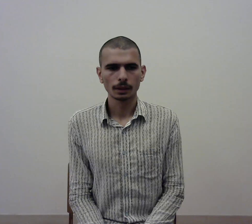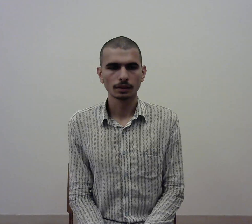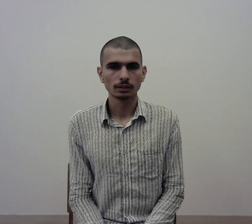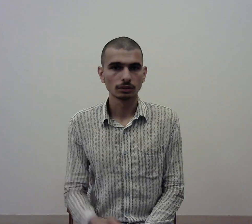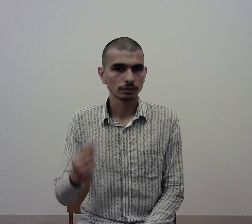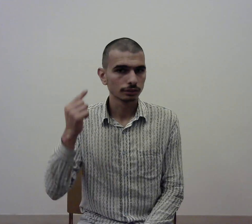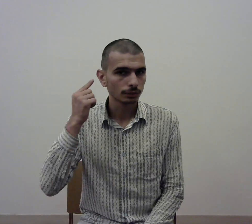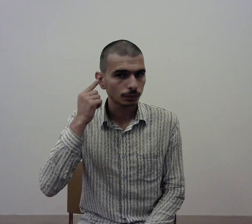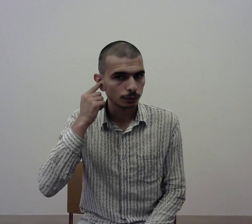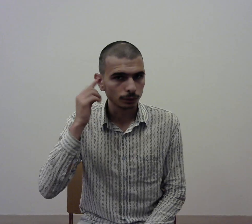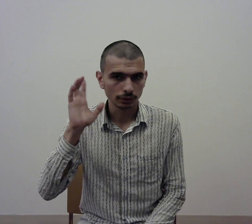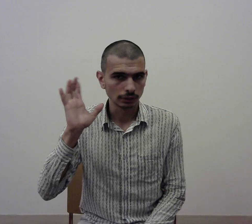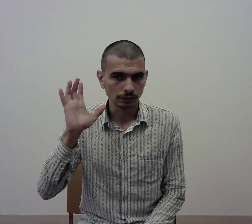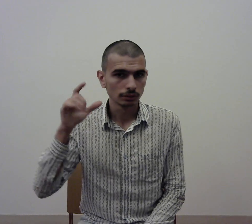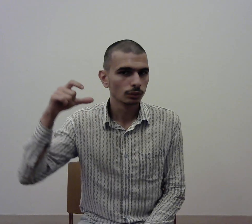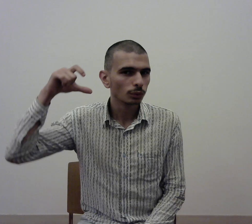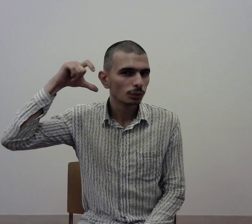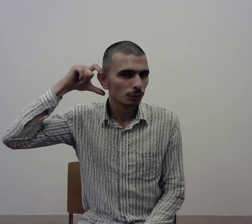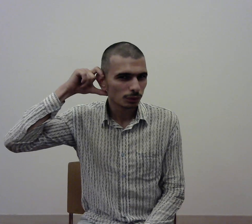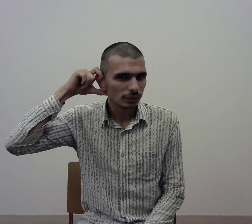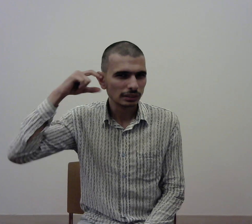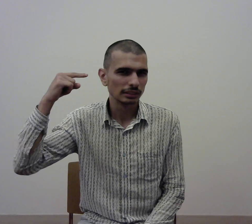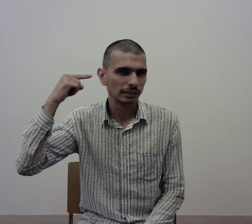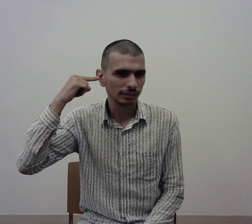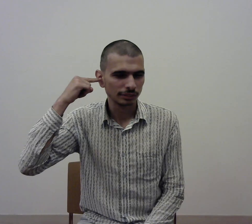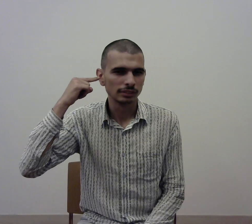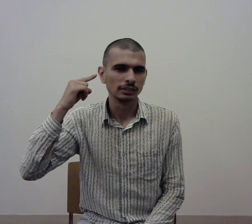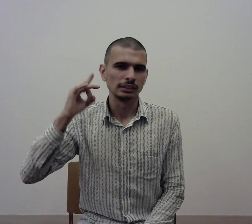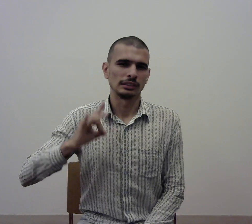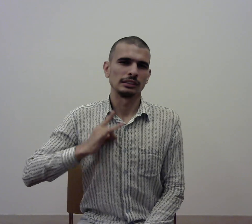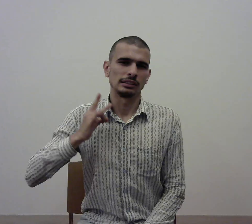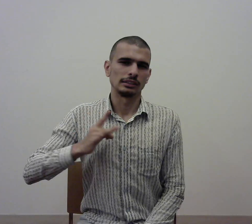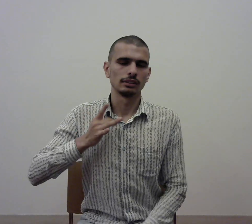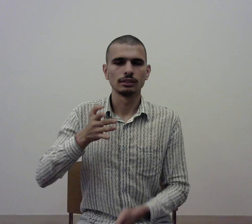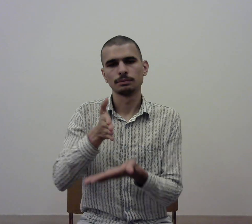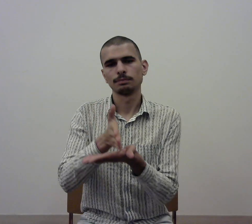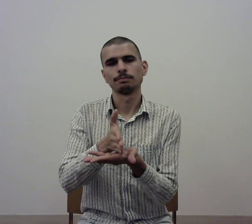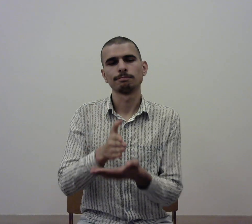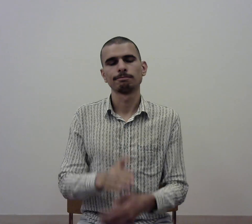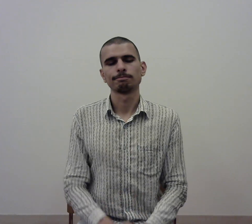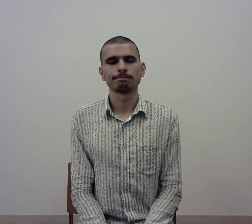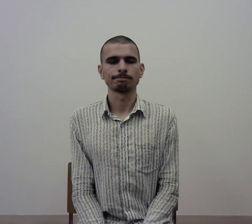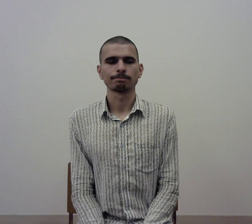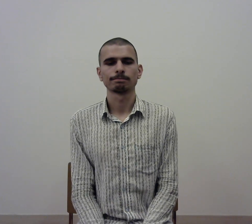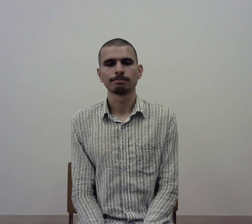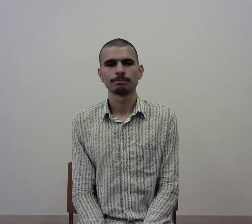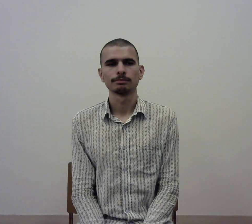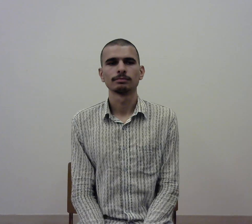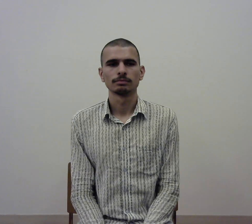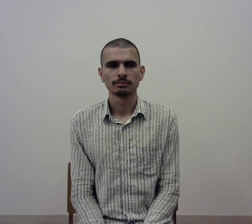Eşitmə aparatımın nasazlığı var